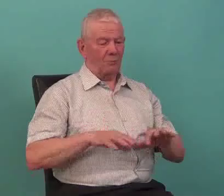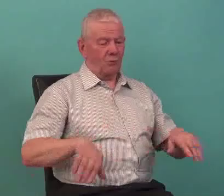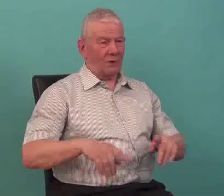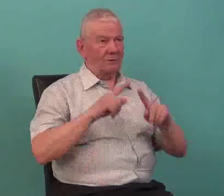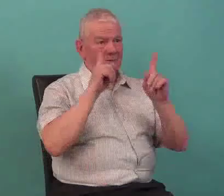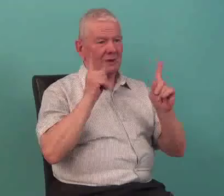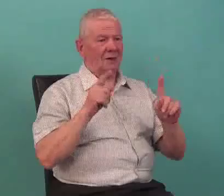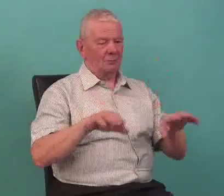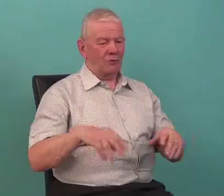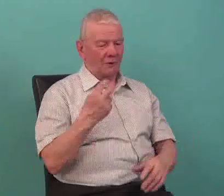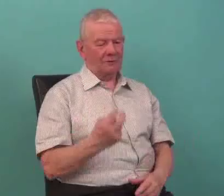Uważać na to, żeby na basenie się nie utopić.